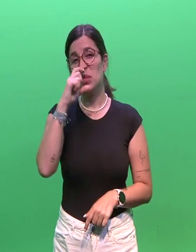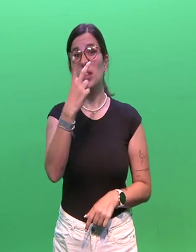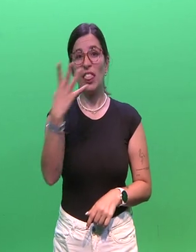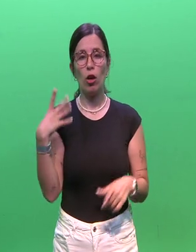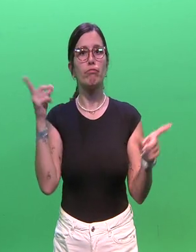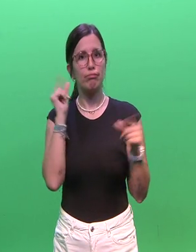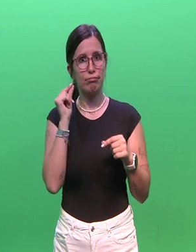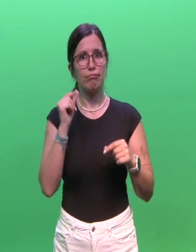Quan tenia vint-i-cinc anys em vaig quedar sorda.